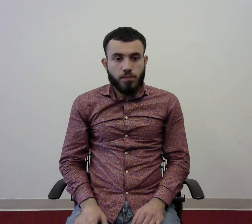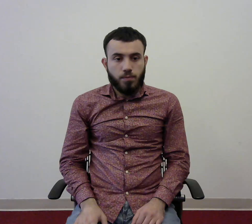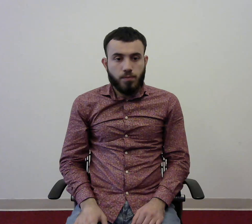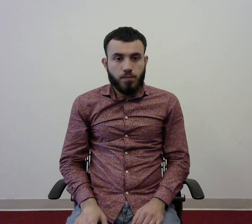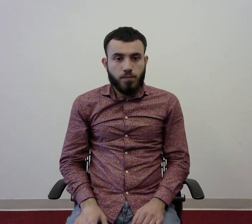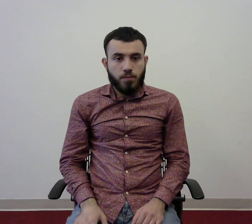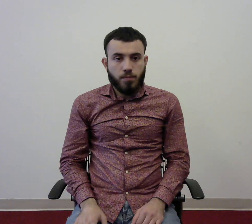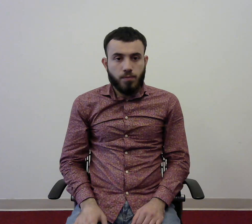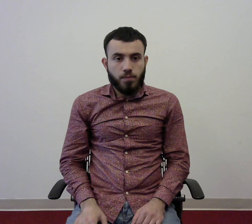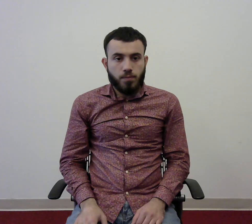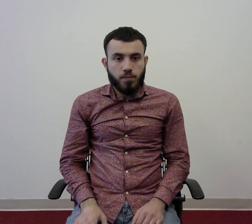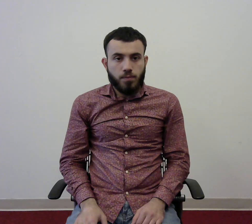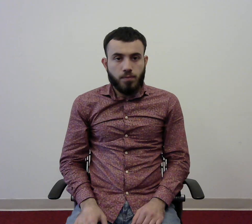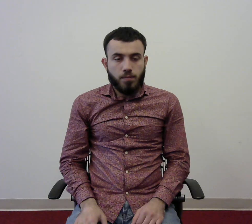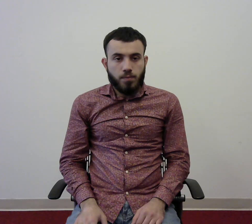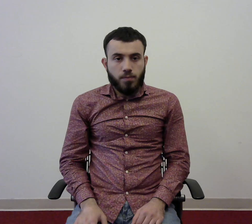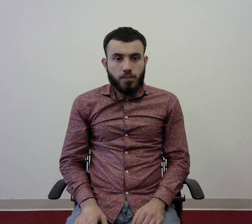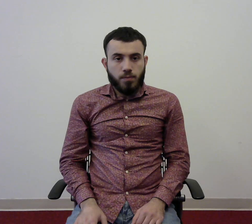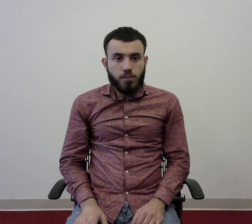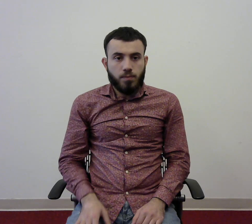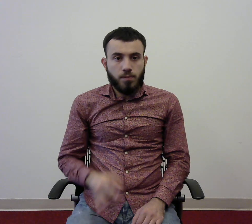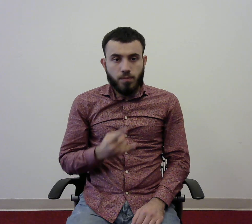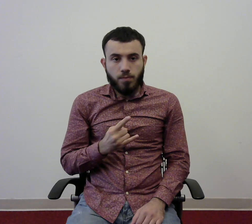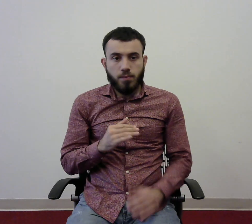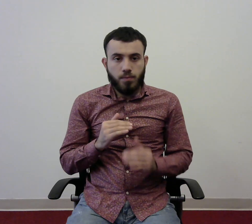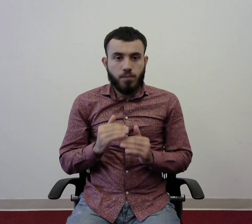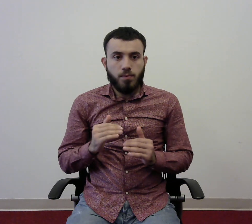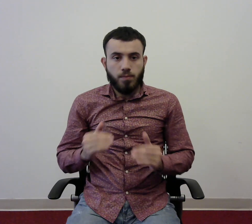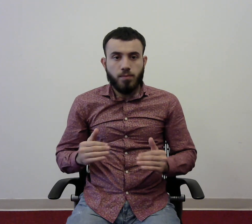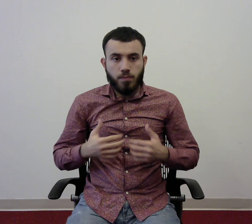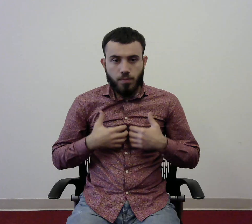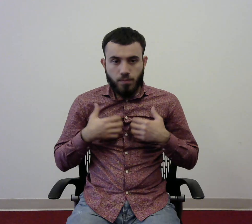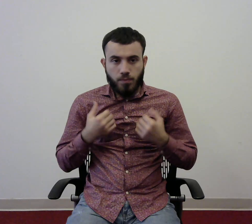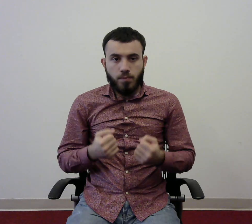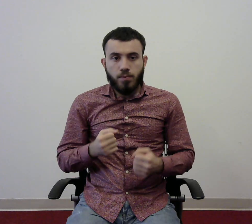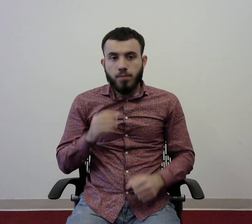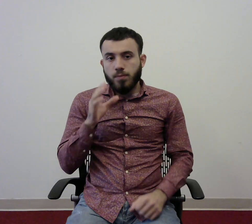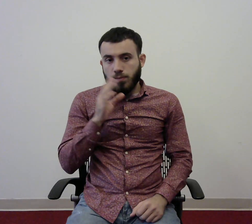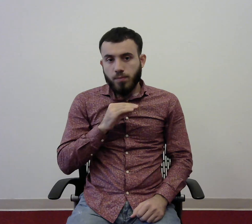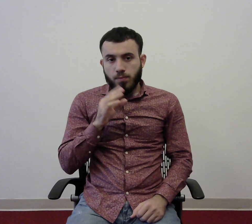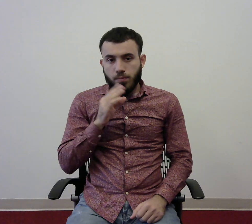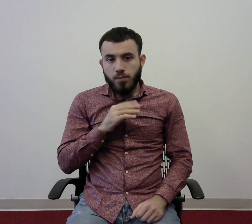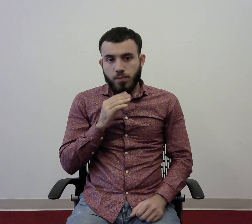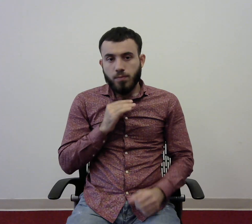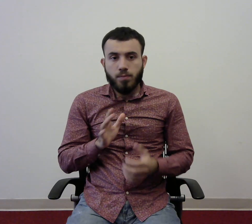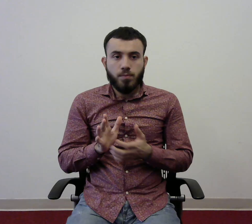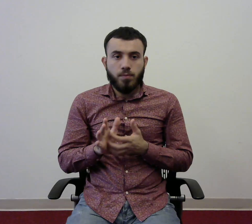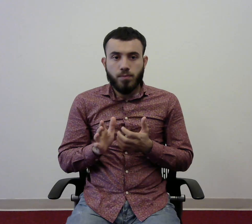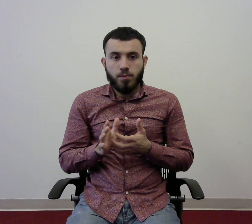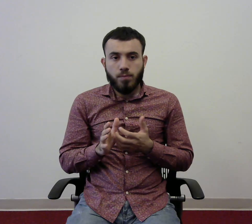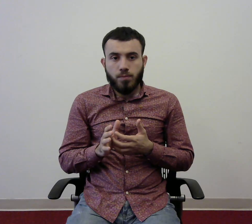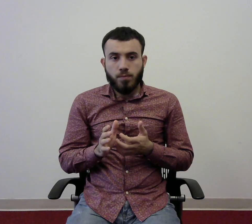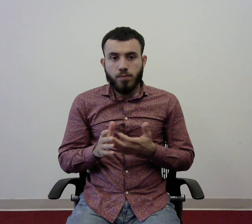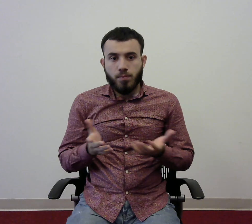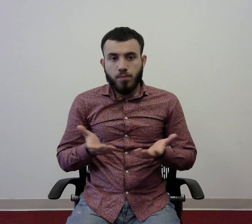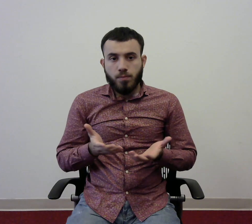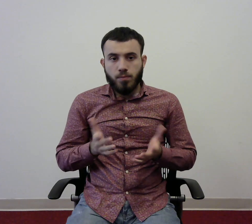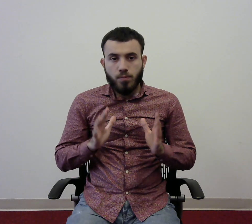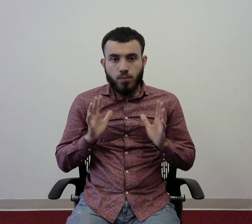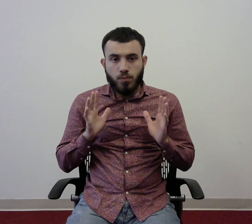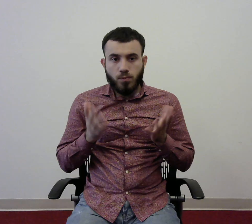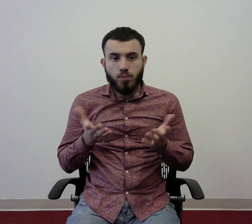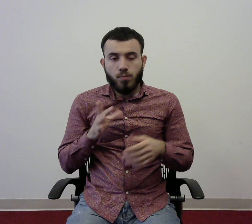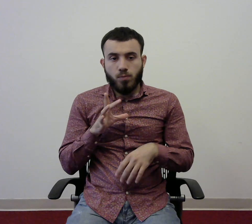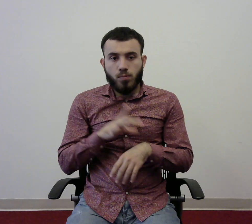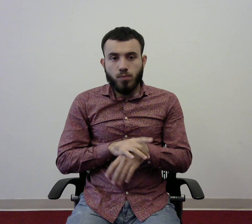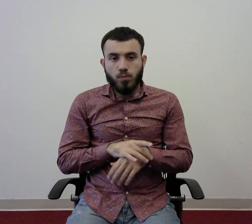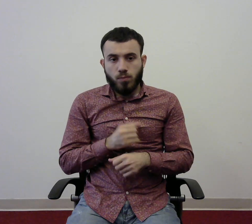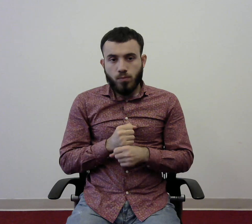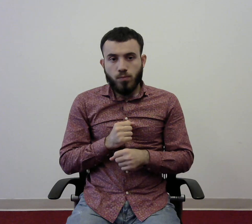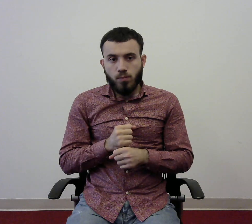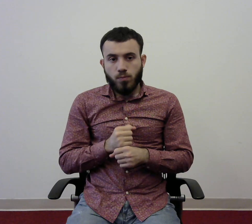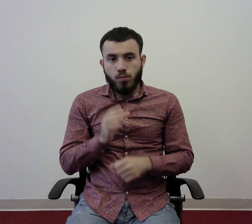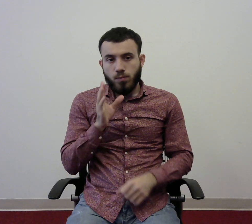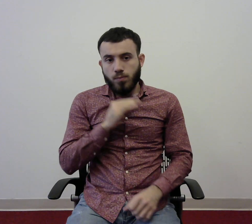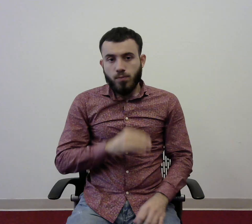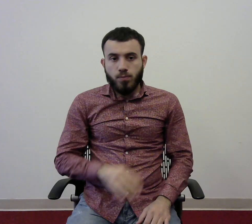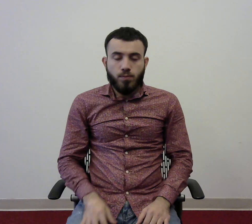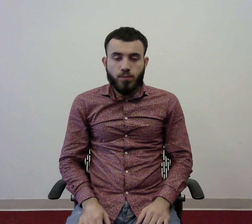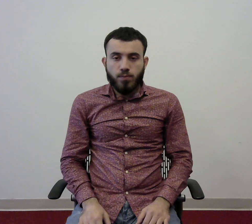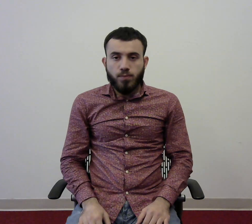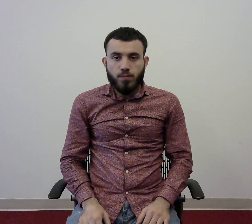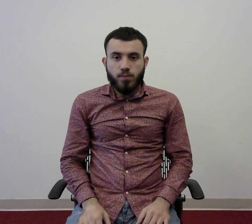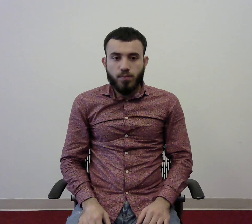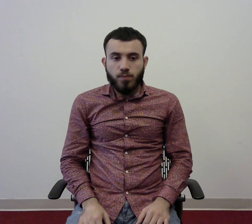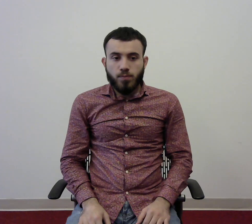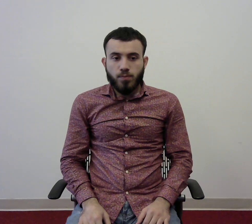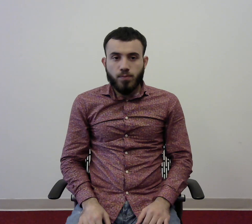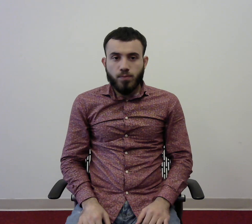Uşaqların sağlamlıq imkanlarının məhdudluğu hansı hallarda müəyyən edilir?